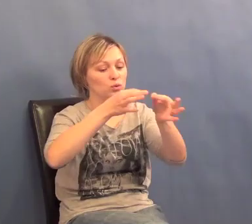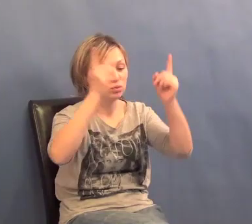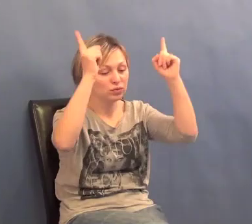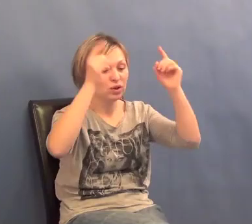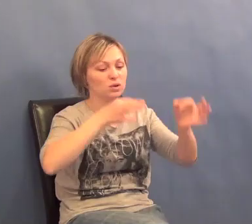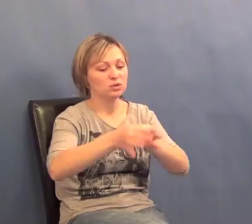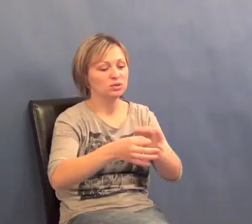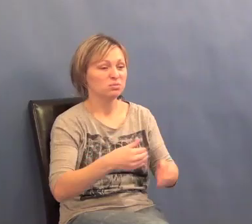Uwaga, należy oszczędzać.